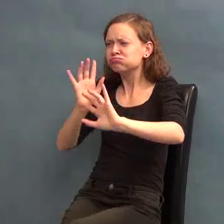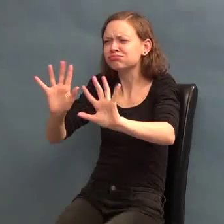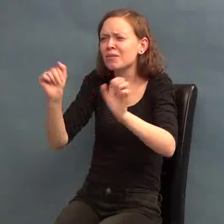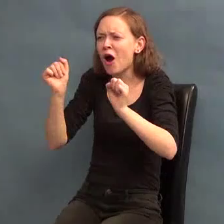Chłopak prosi: nie!